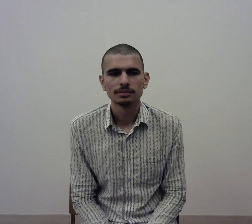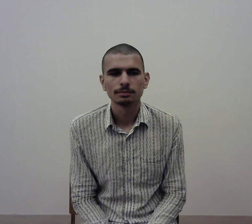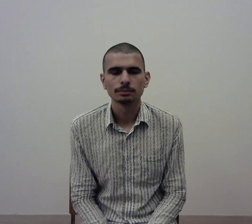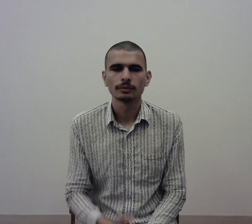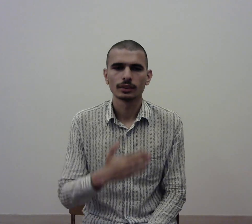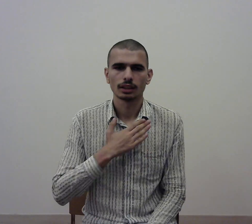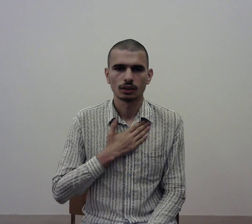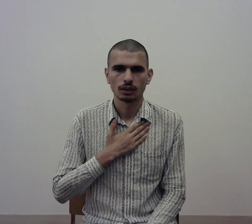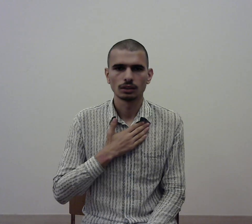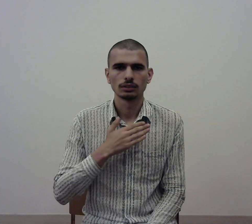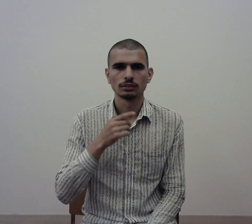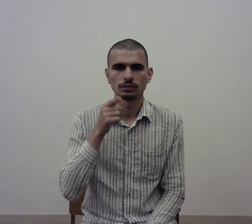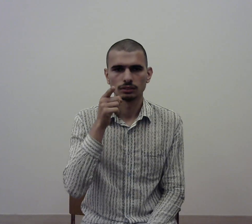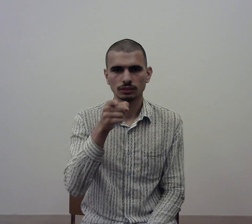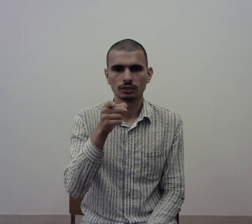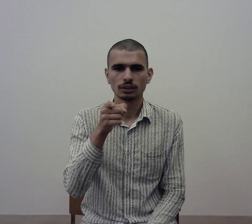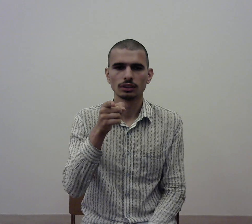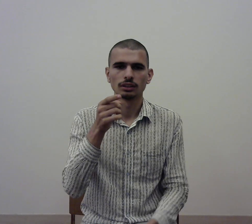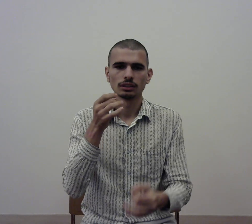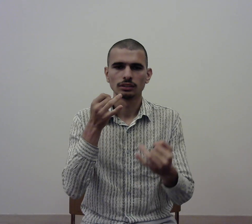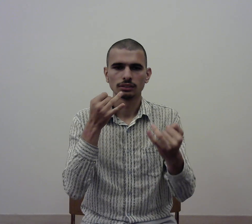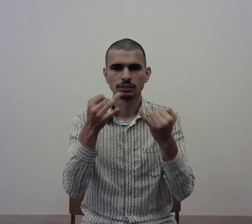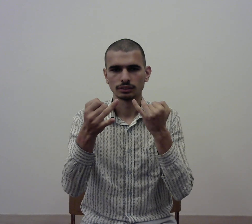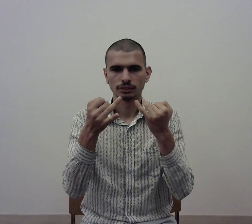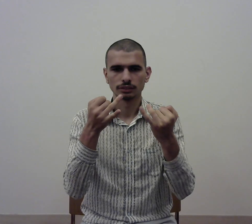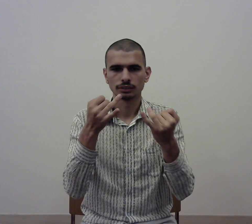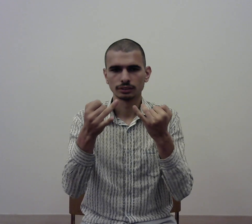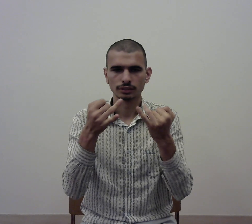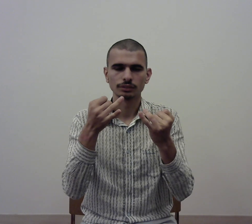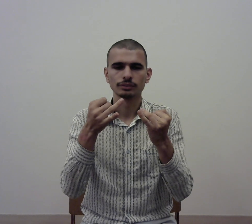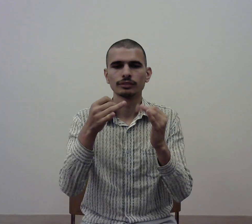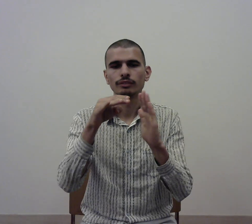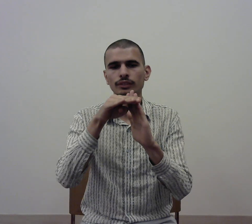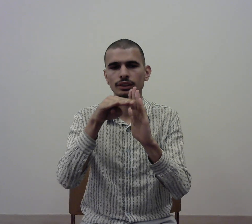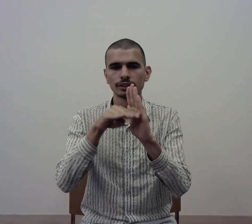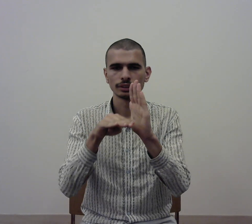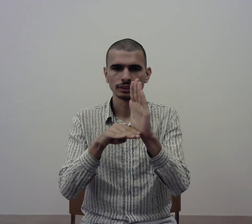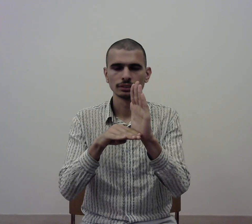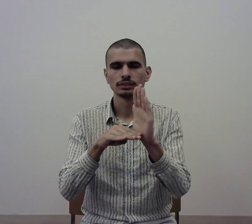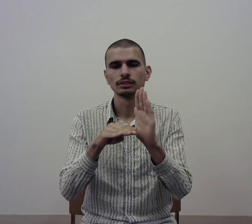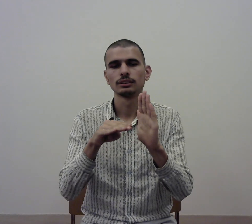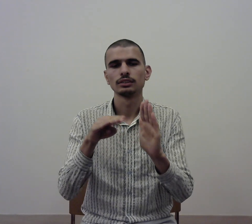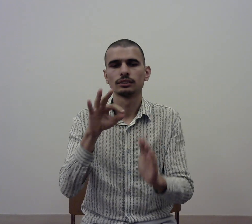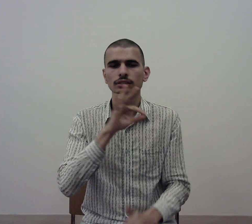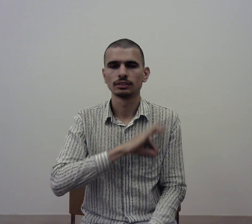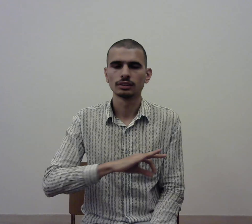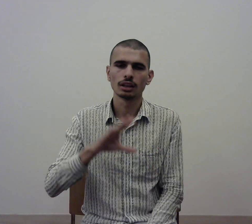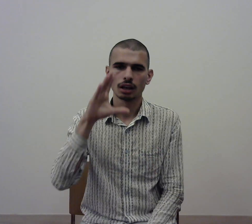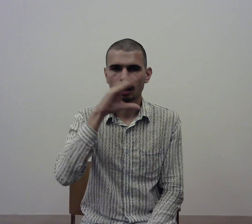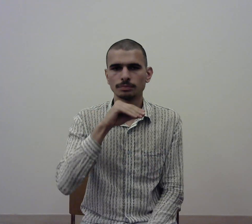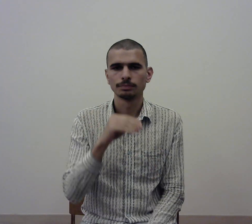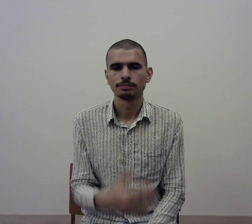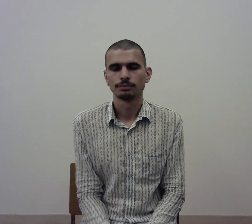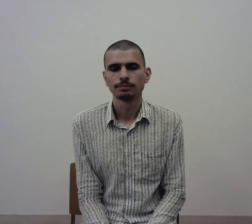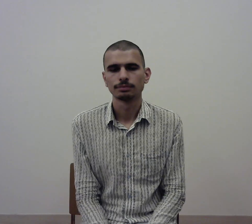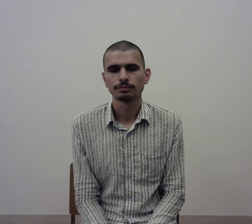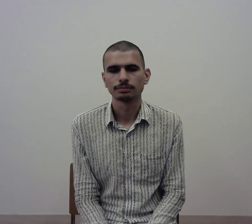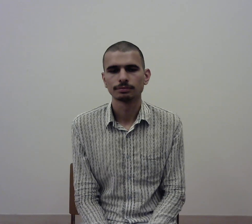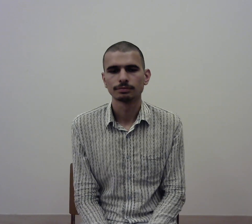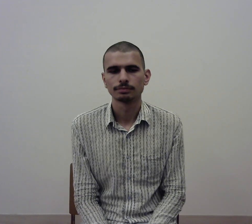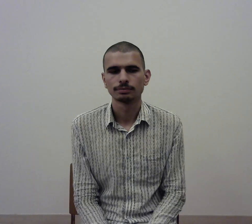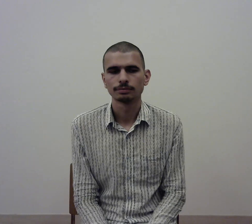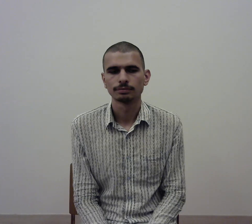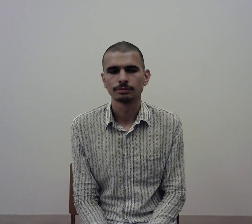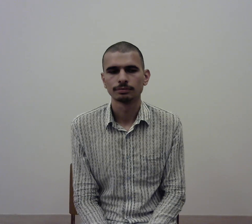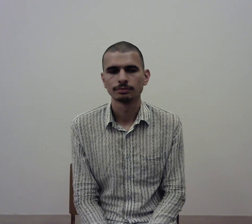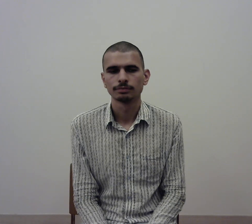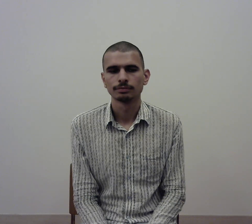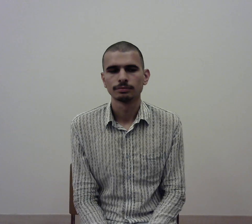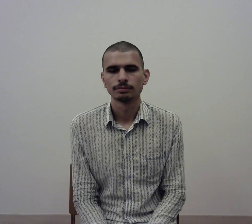Mən sizinlə danışmaq üçün proqramdan istifadə edə bilərəm